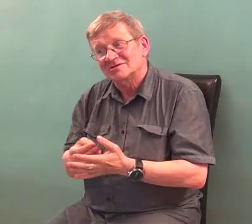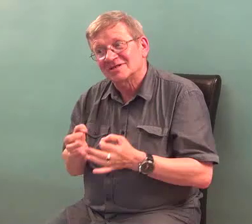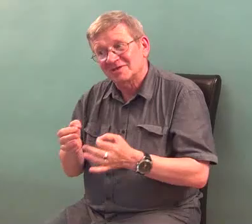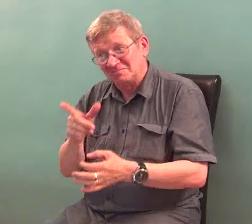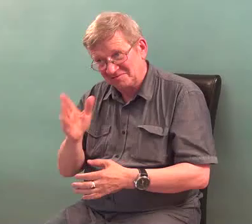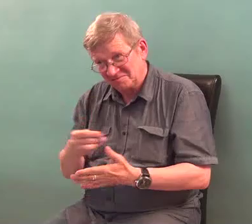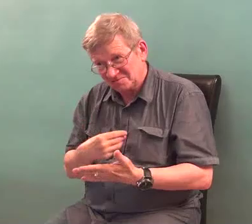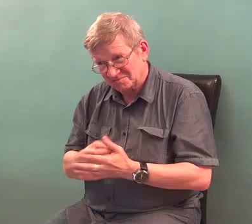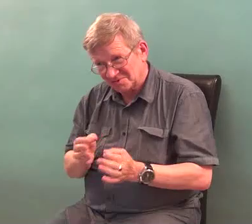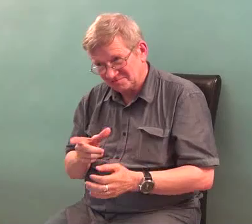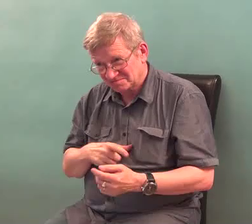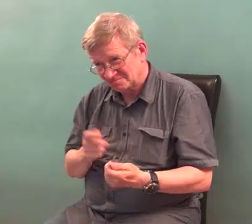Może kupimy samochód we dwóch na spółkę?